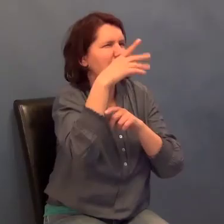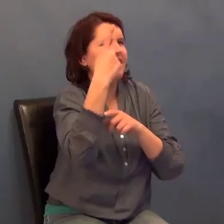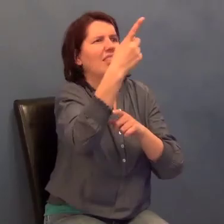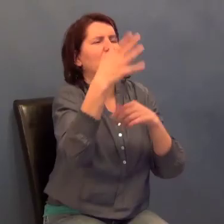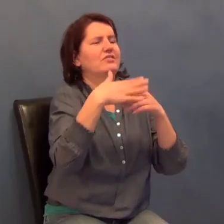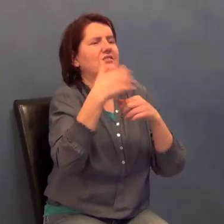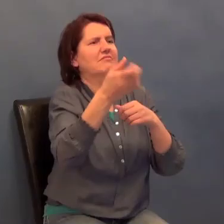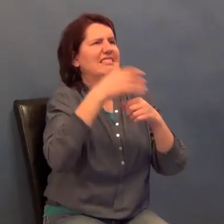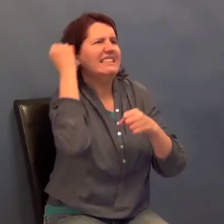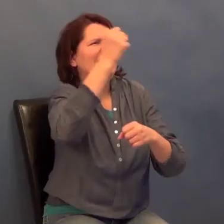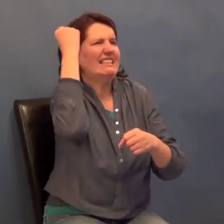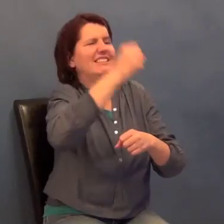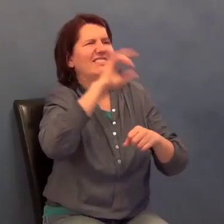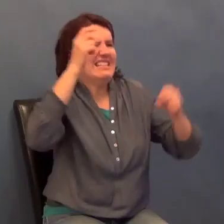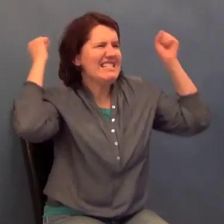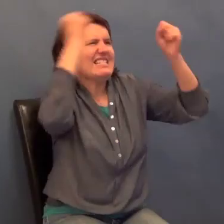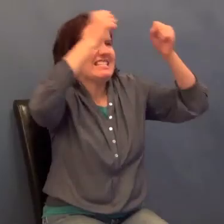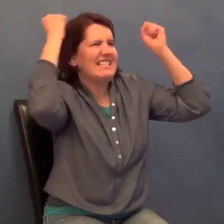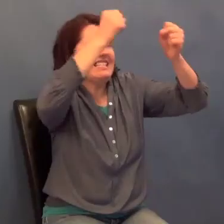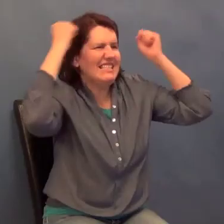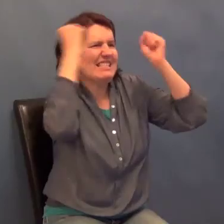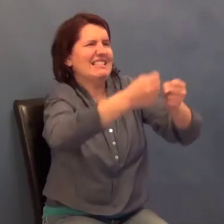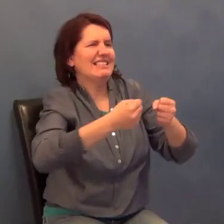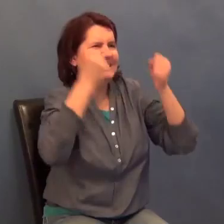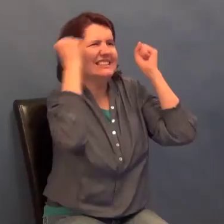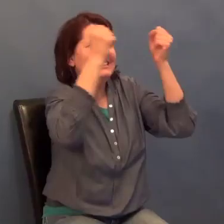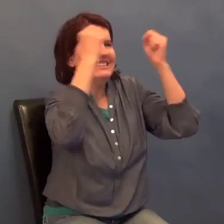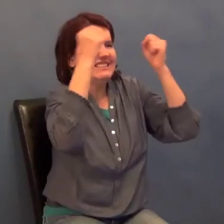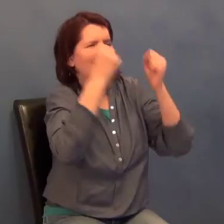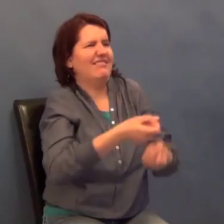Jedne drzwi są zamknięte, walą w nie i walą.